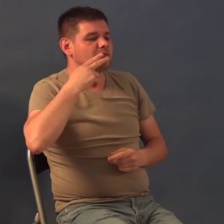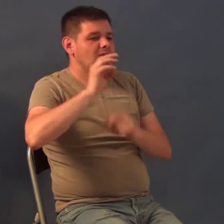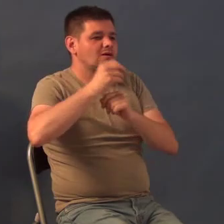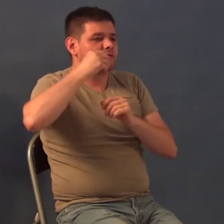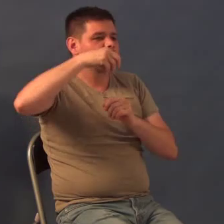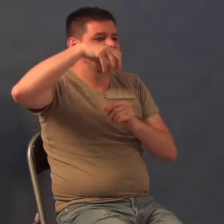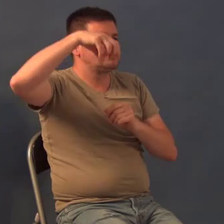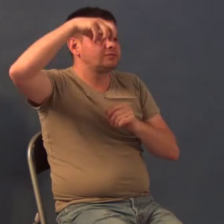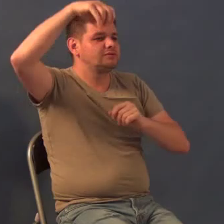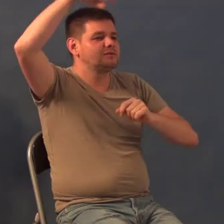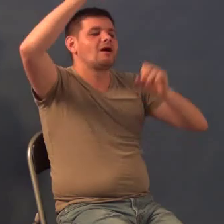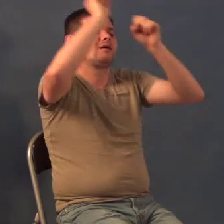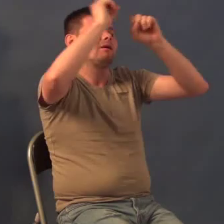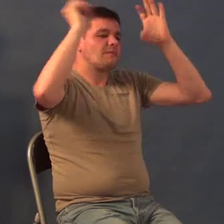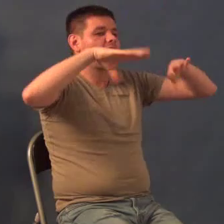Dym unosił się i uruchomił zraszacze.